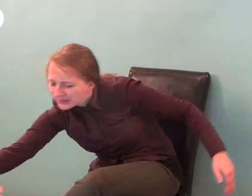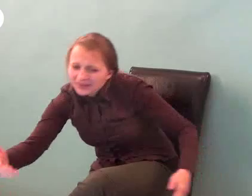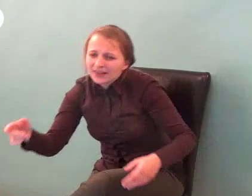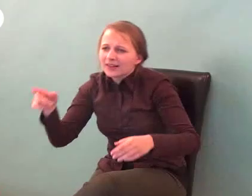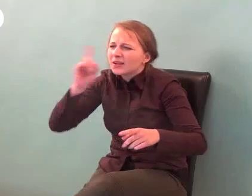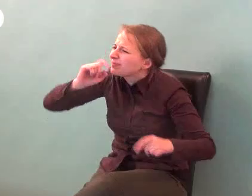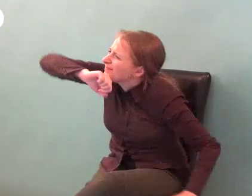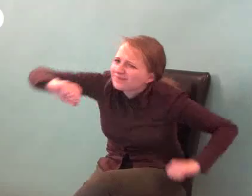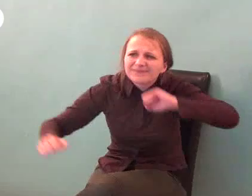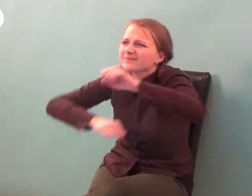Chłopiec wspina się na głaz.